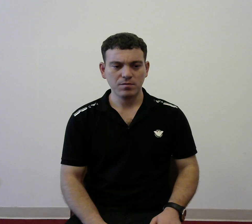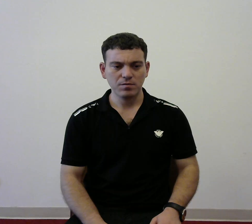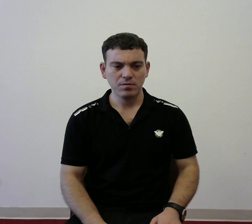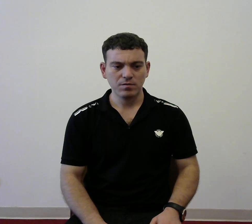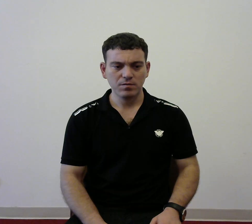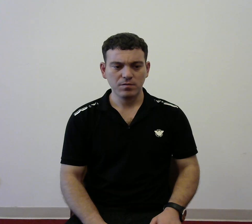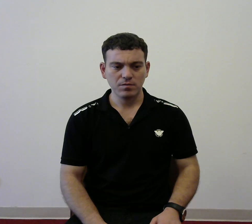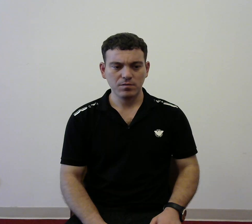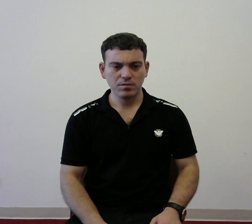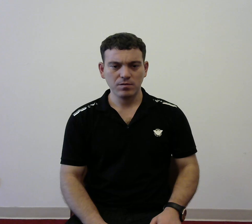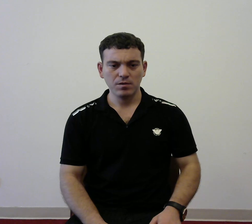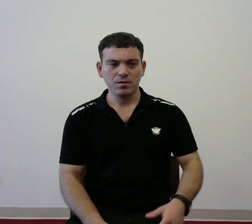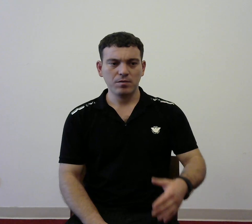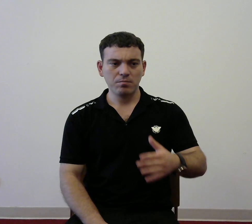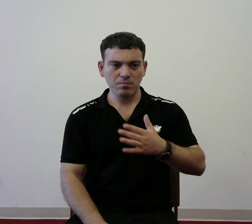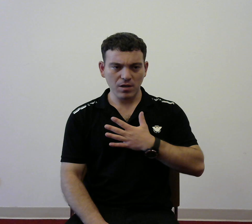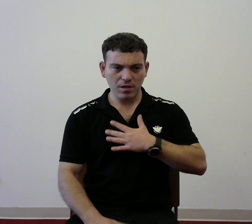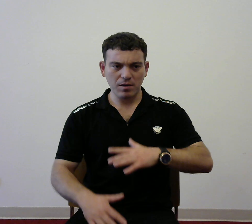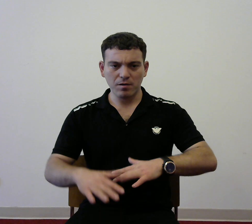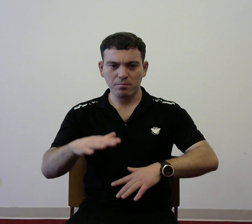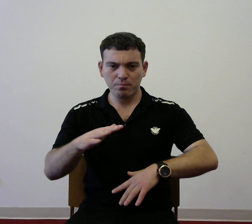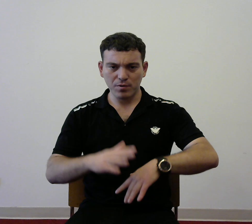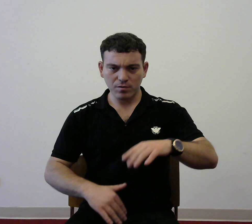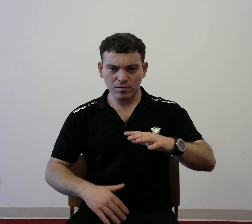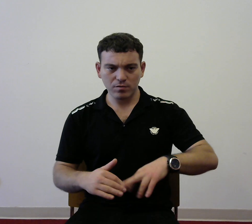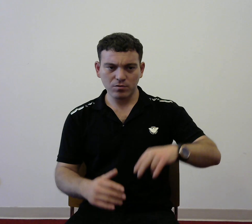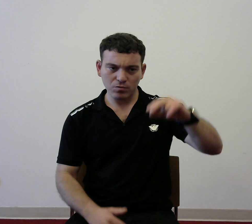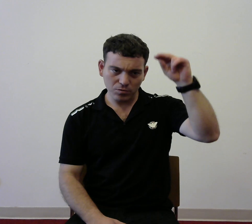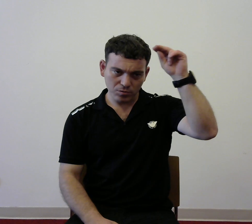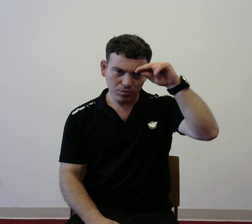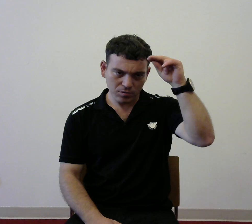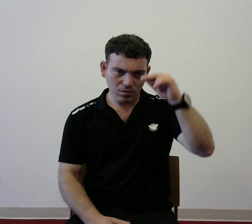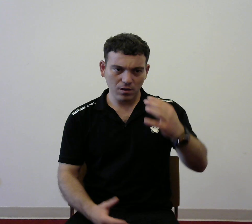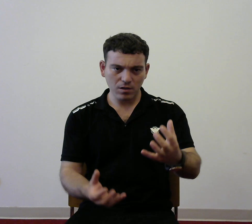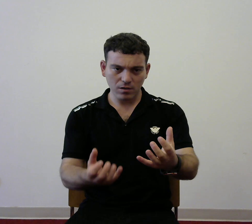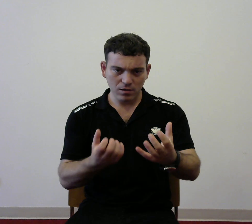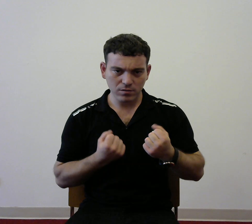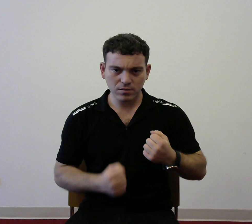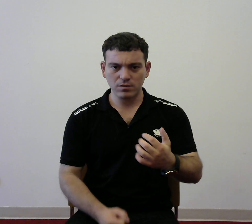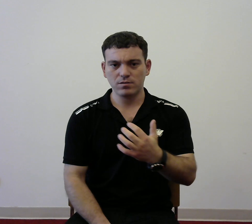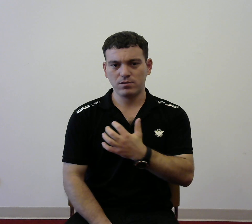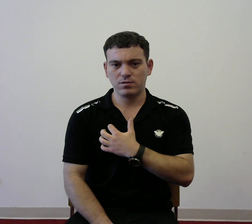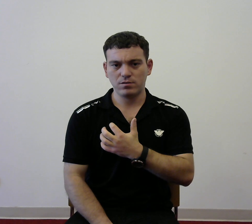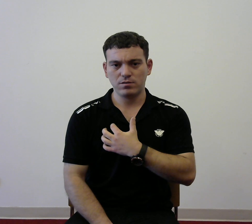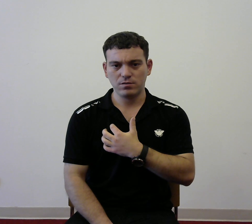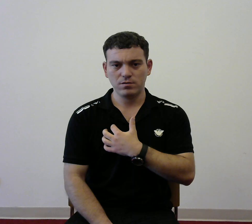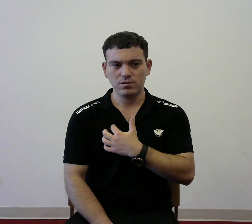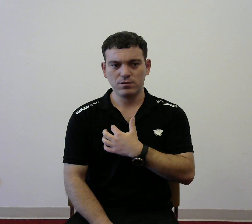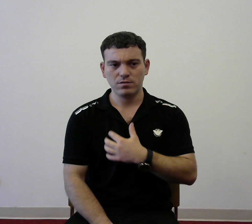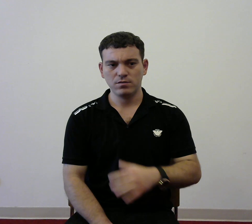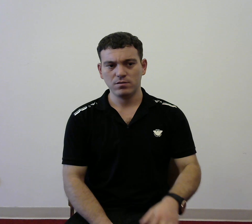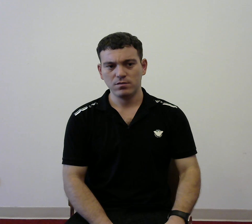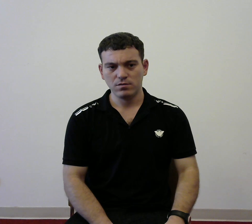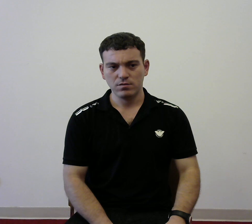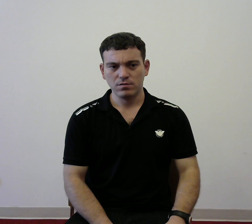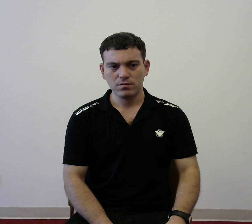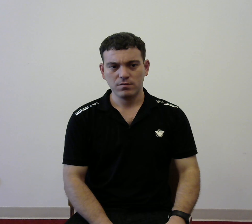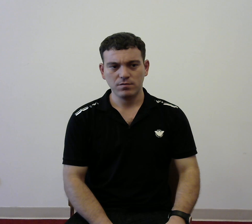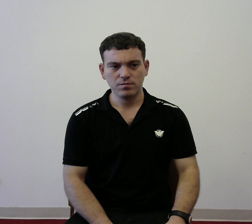Mən peşə təhsili almaq istəyirəm